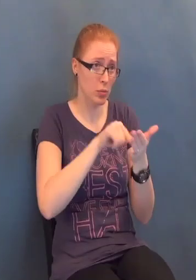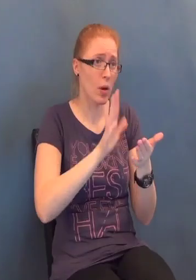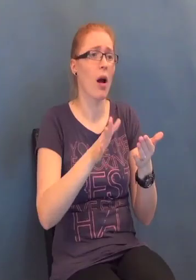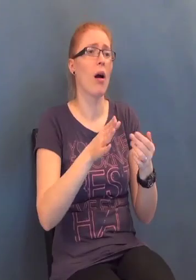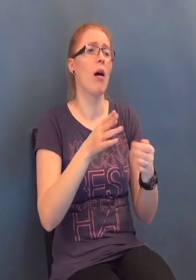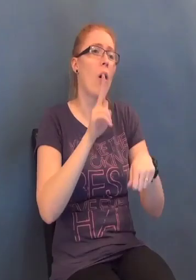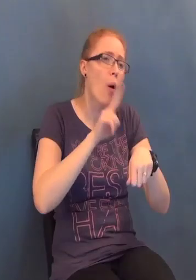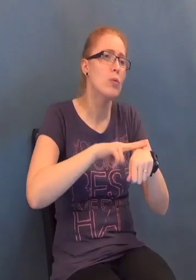Ten termin pasuje i już.